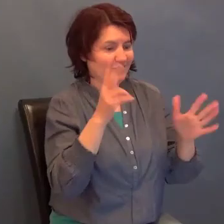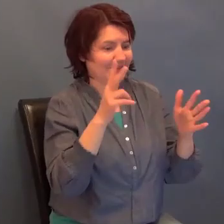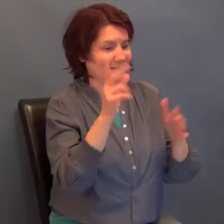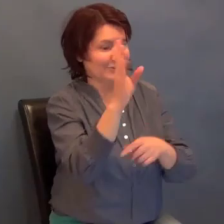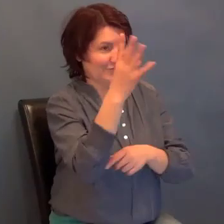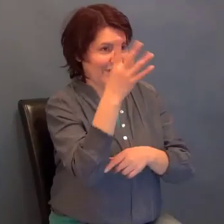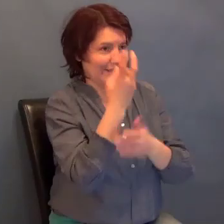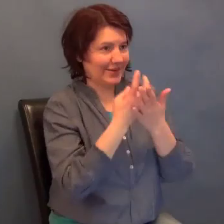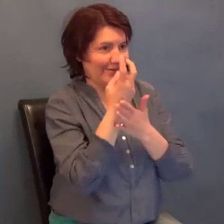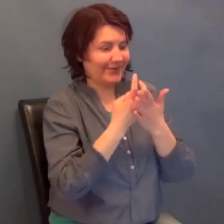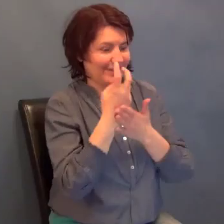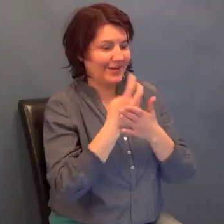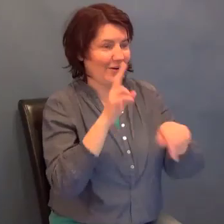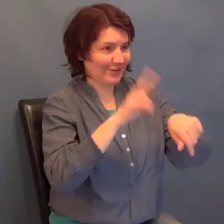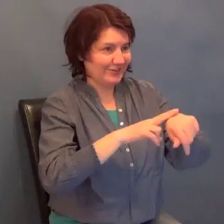Ósmego, nie, czwartego lutego?